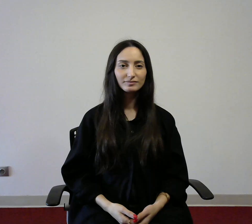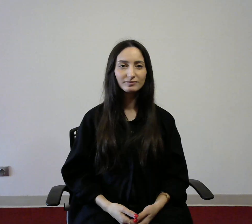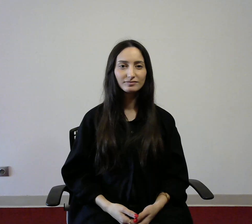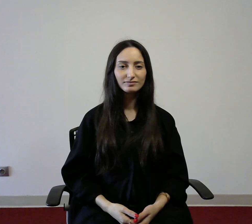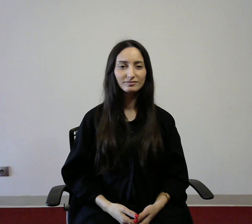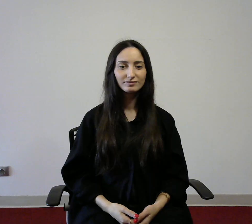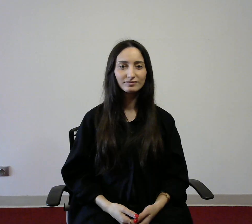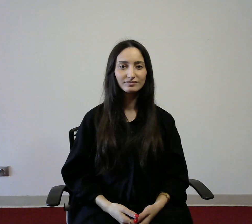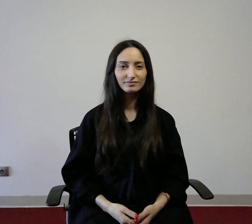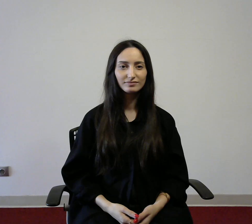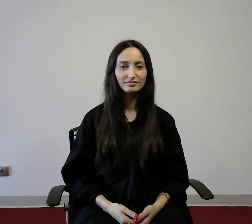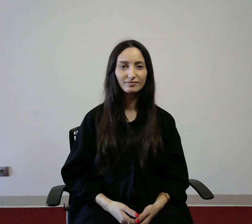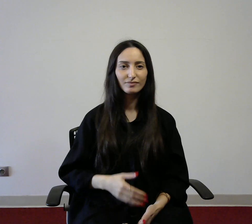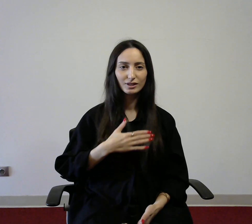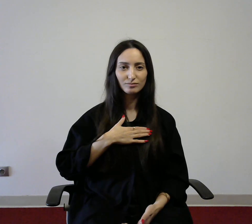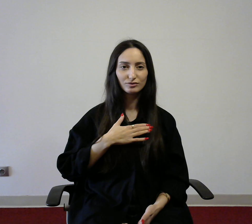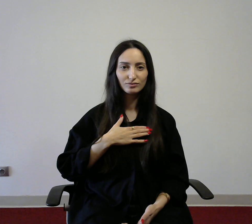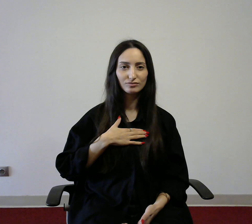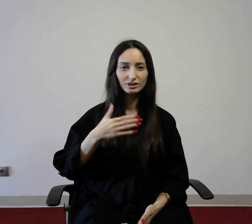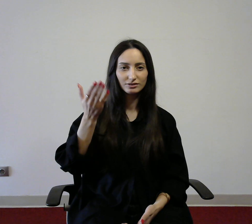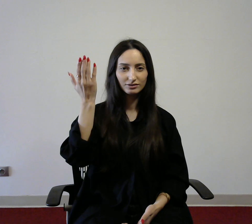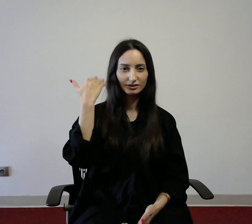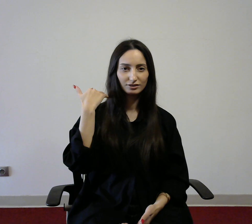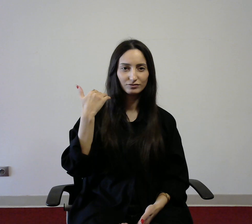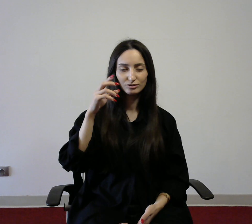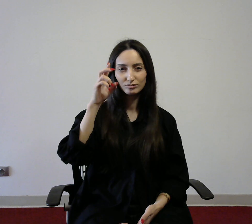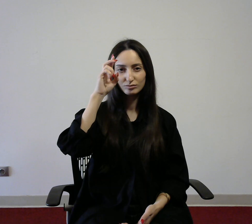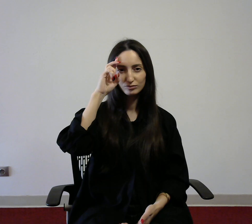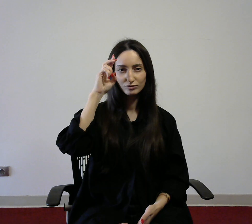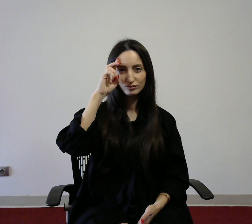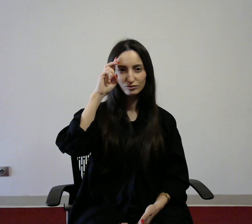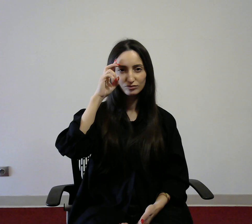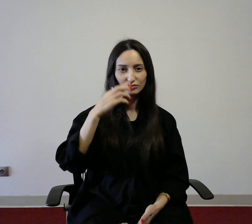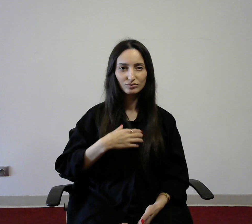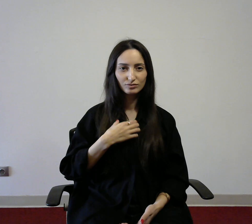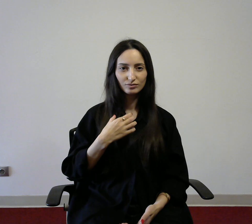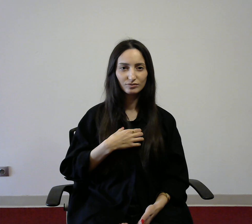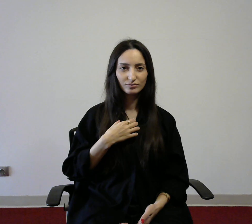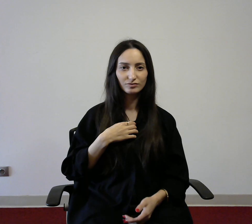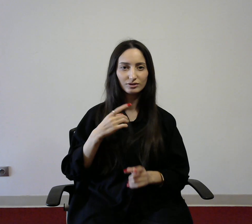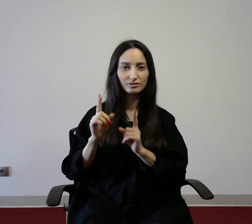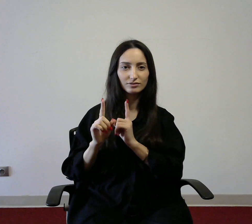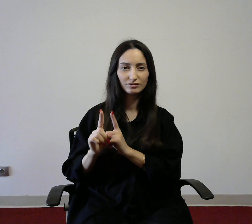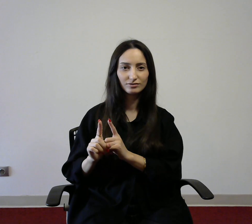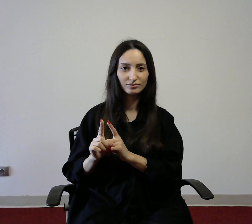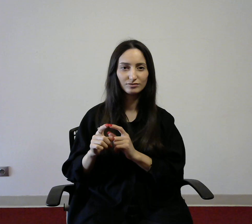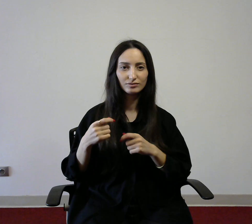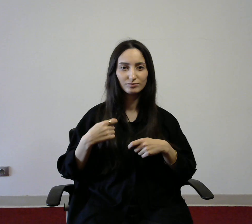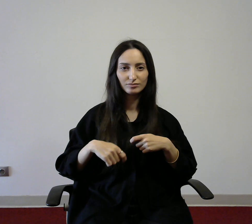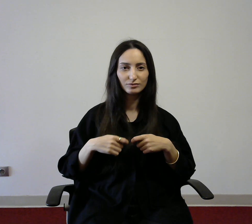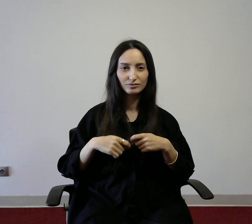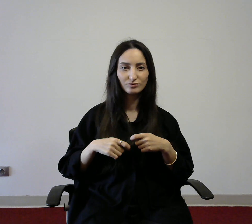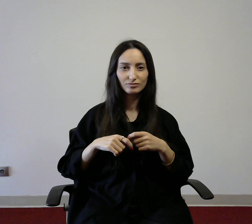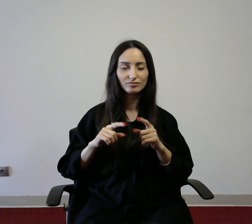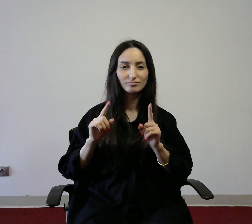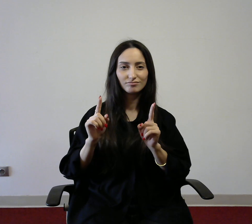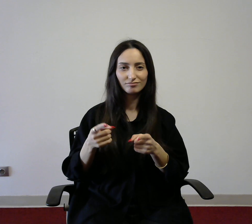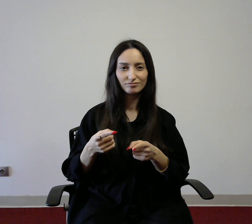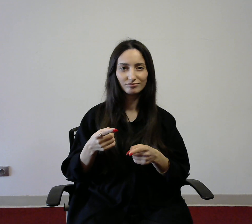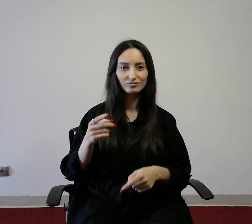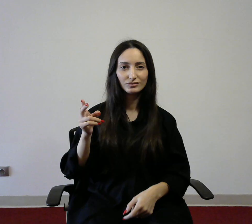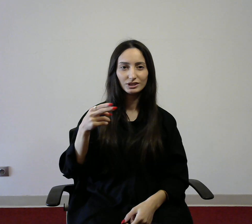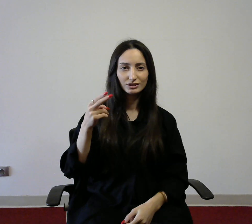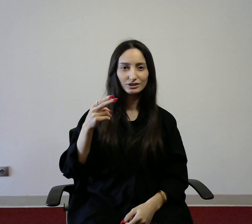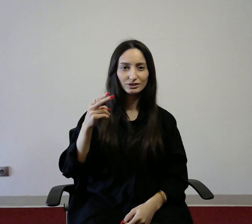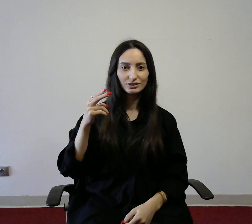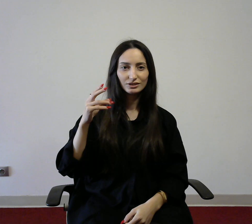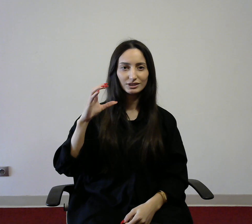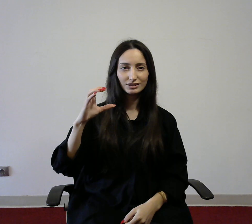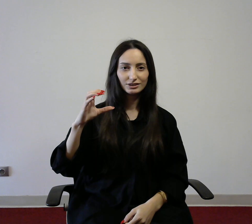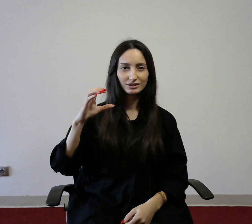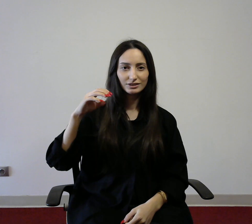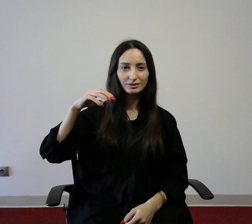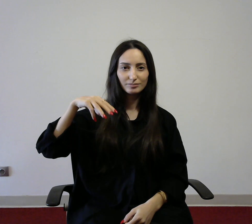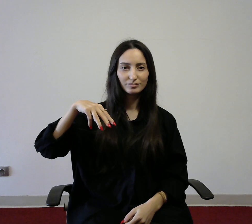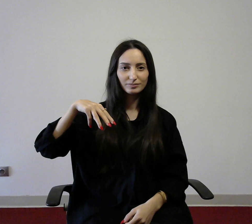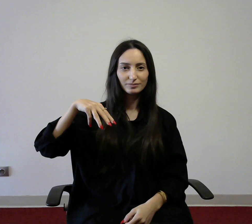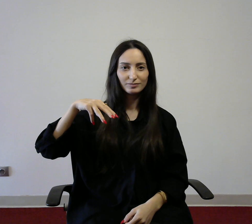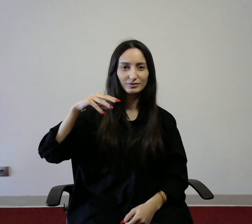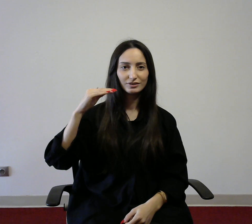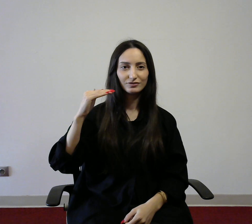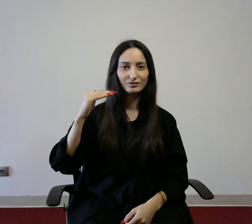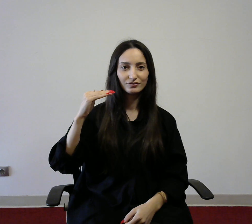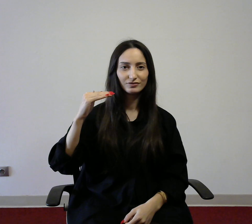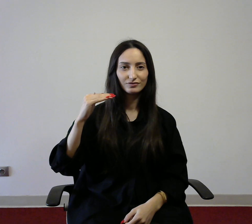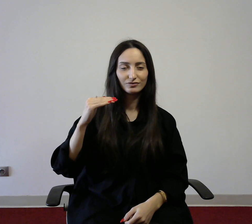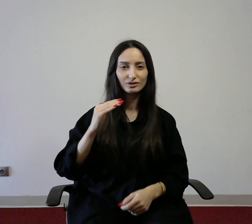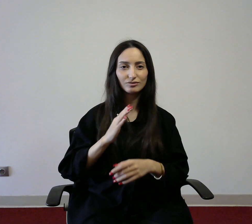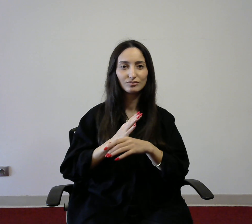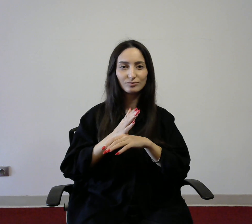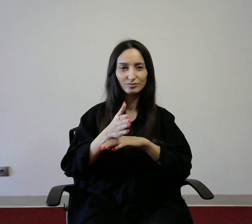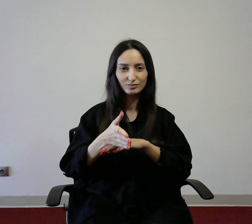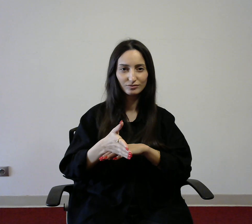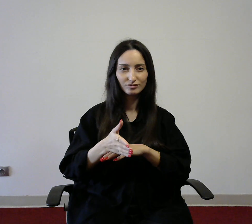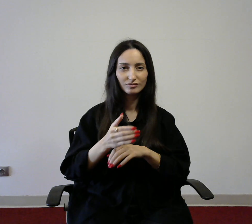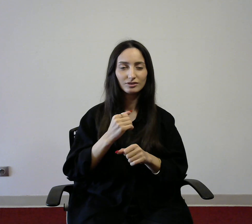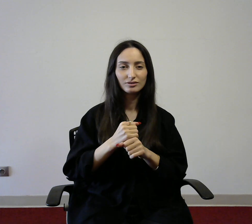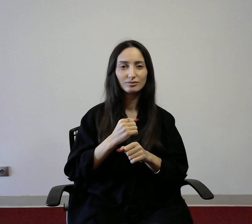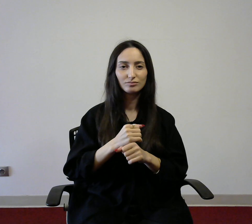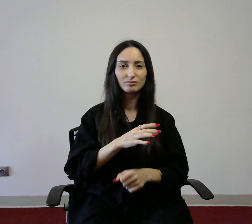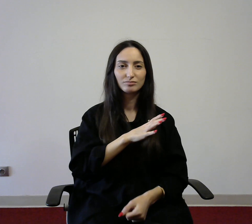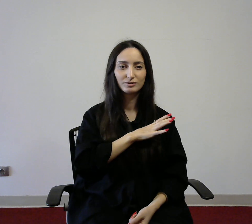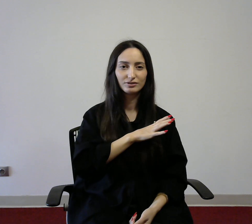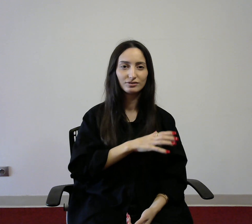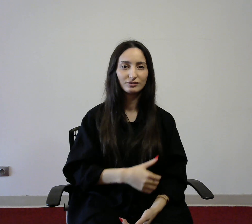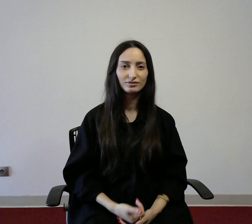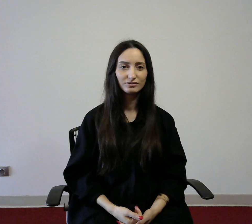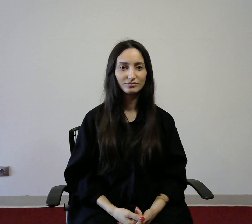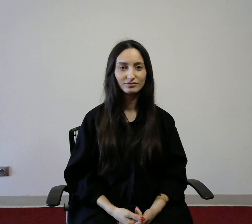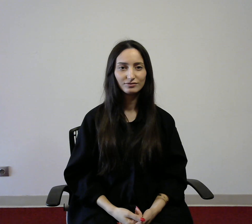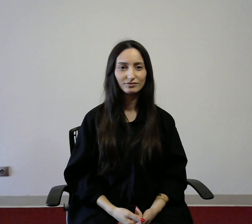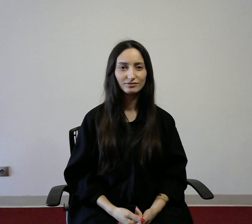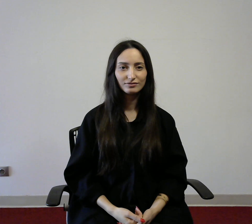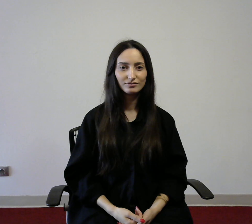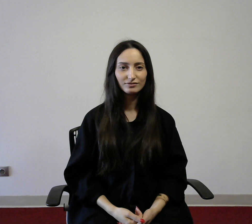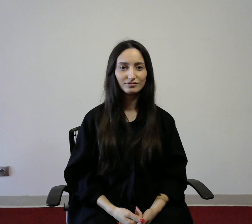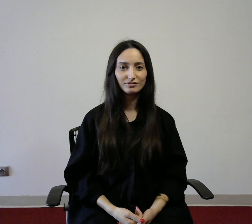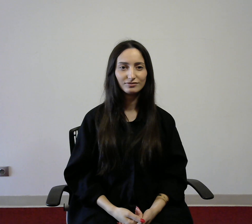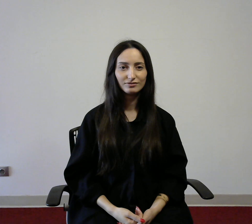Mən əvvəl Dövlət Sosial Müdafiə Fonduna (DSMF) müraciət etmişəm